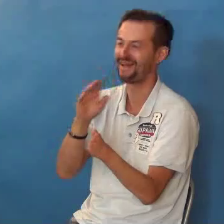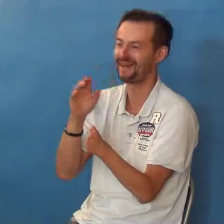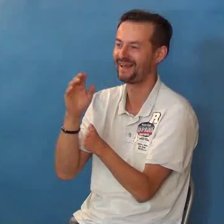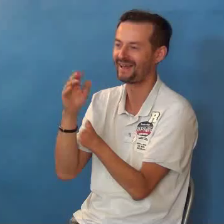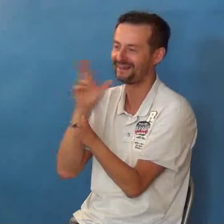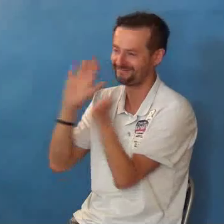Reszta żab zostaje.